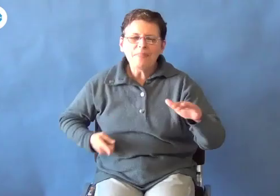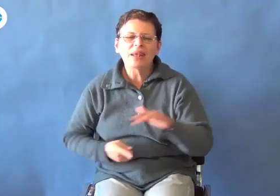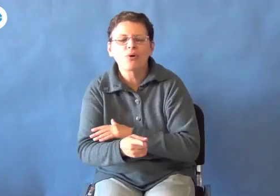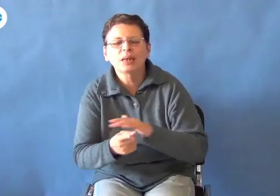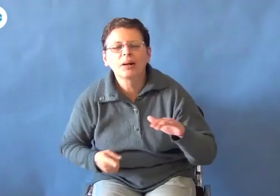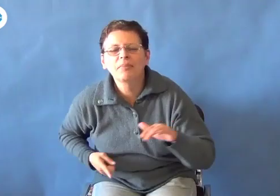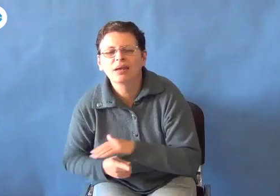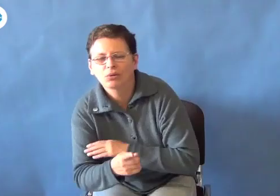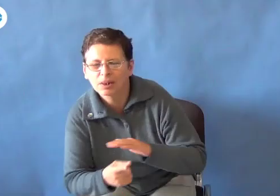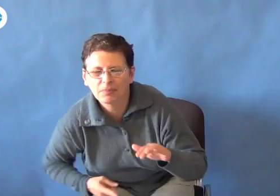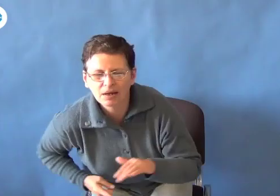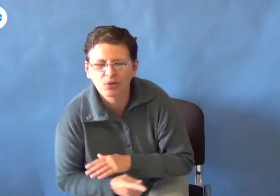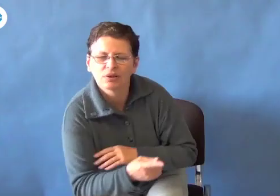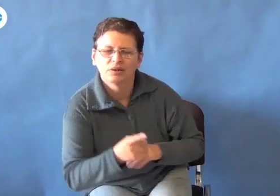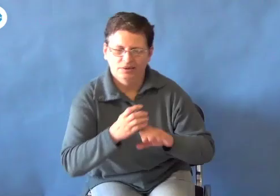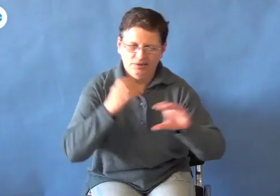...metro.